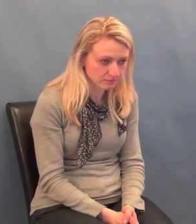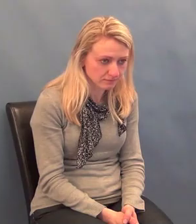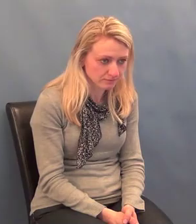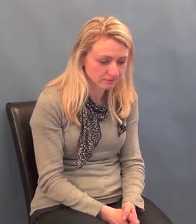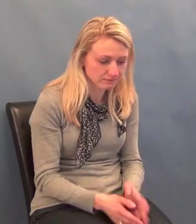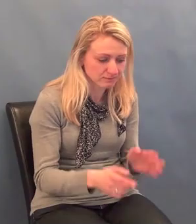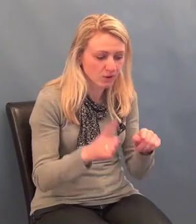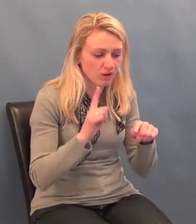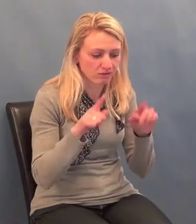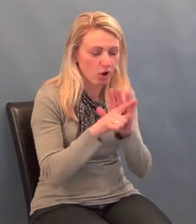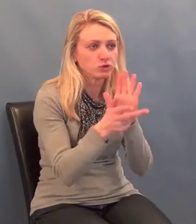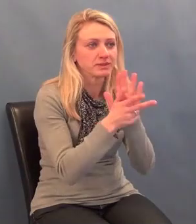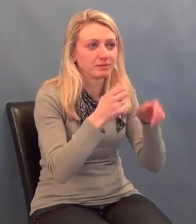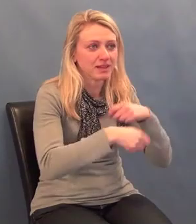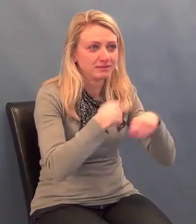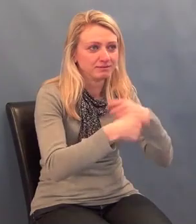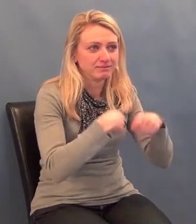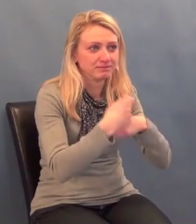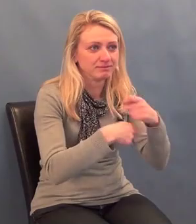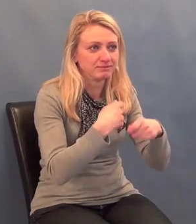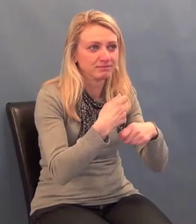Do osiemnastej pracuję.